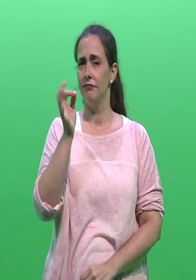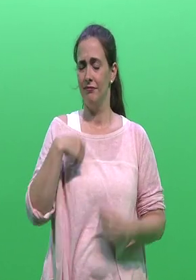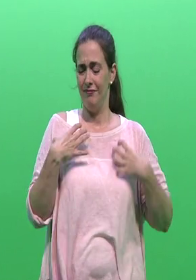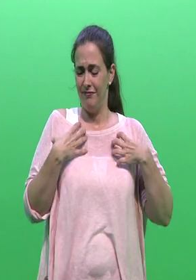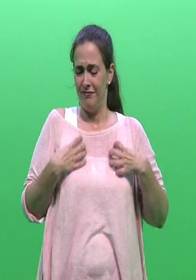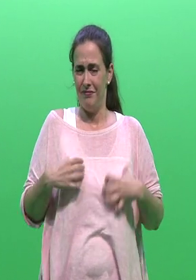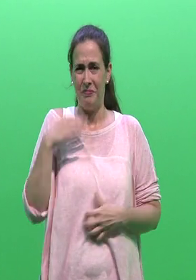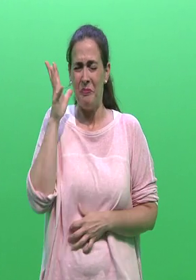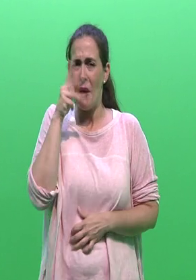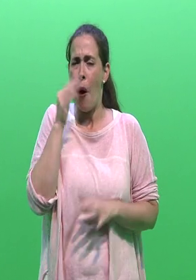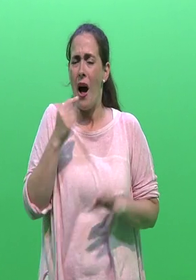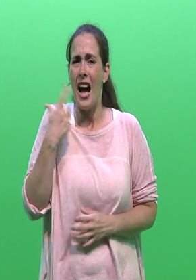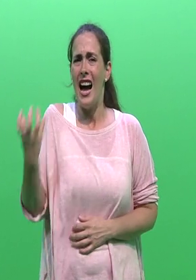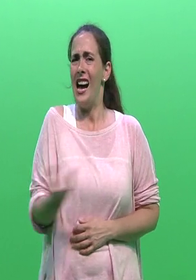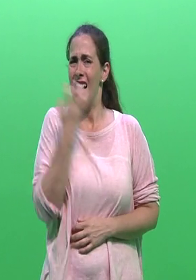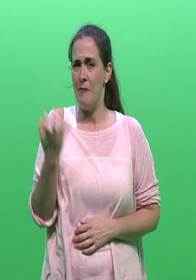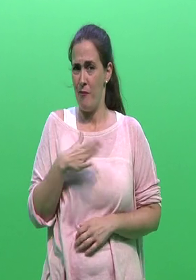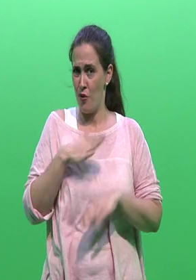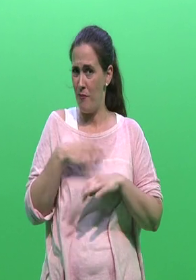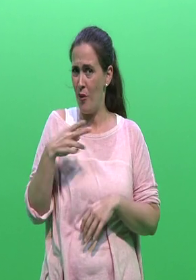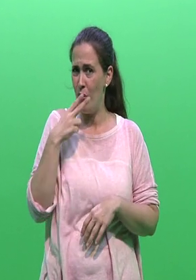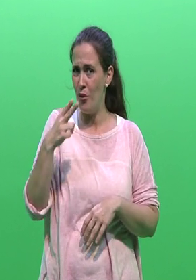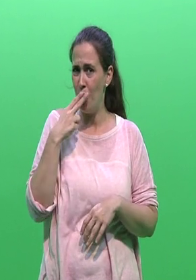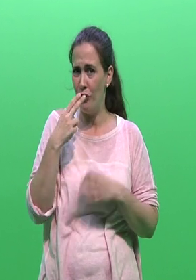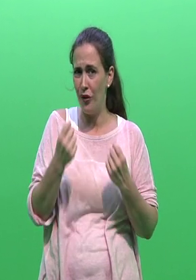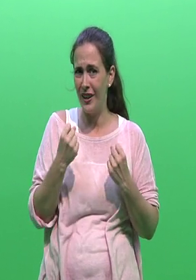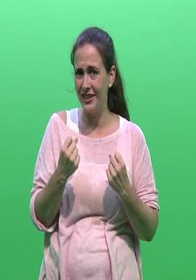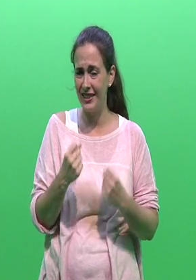Sí, em fan mal els pulmons, sento que em cremen, pot ser que sugui perquè he fumat molt?